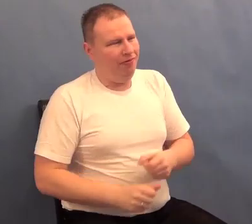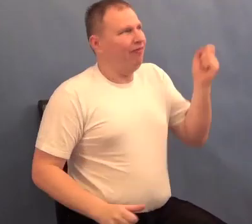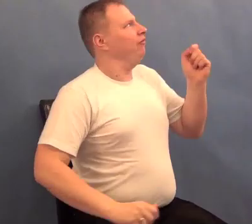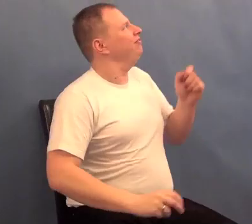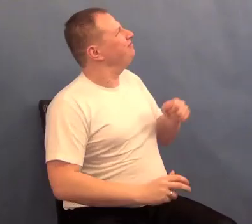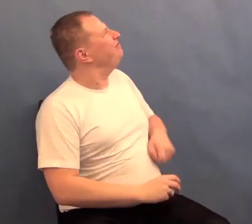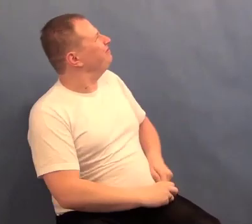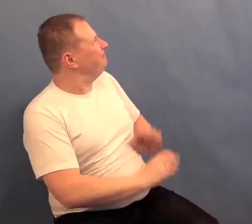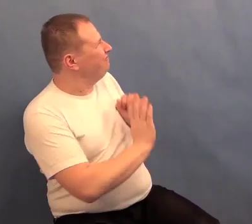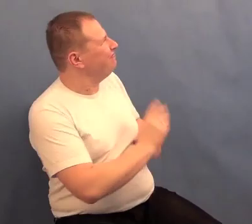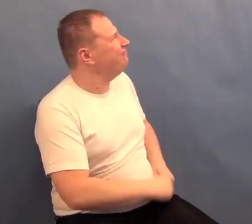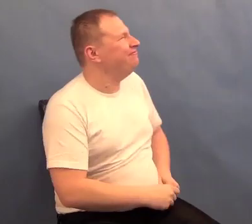Chłopiec udawał, że nic się nie dzieje.